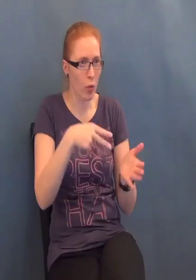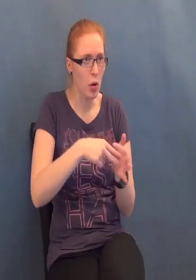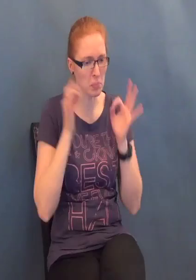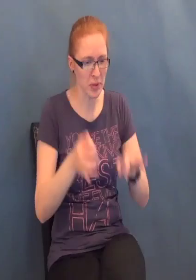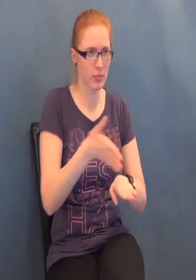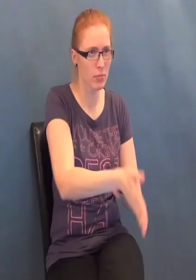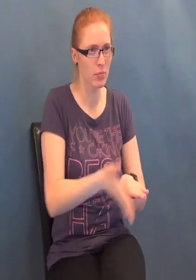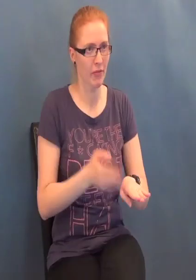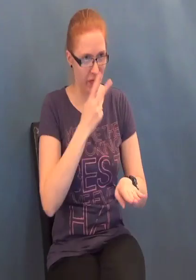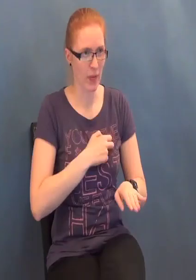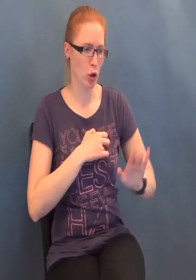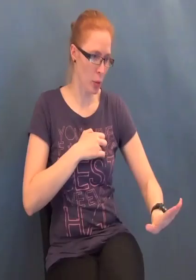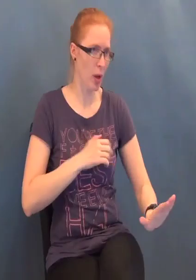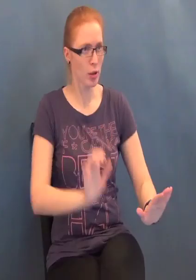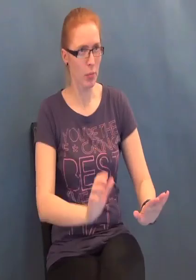Jak stoisz, to dobrze piłujesz, wszystko widać.